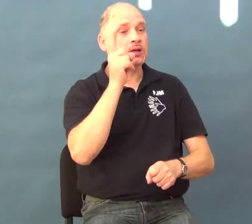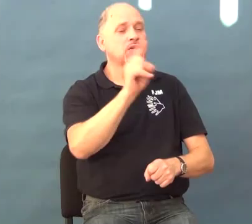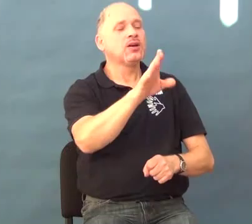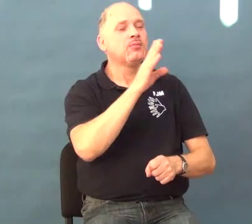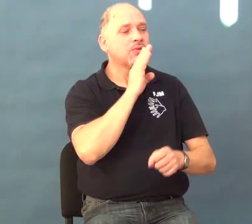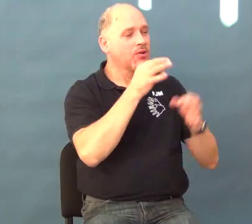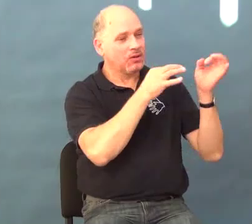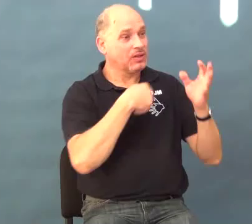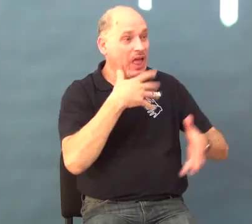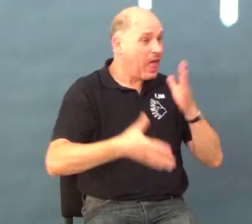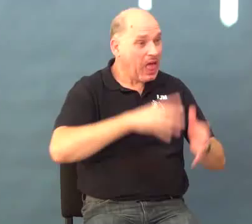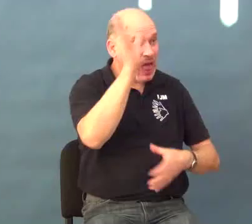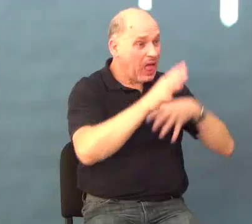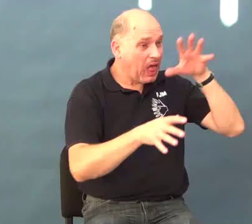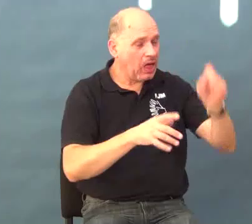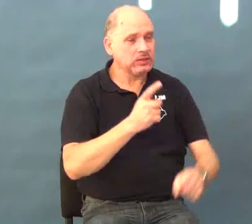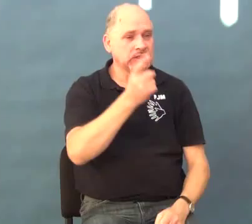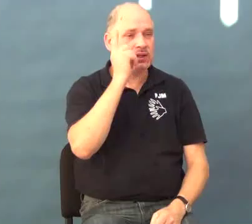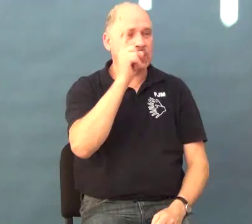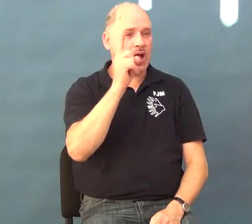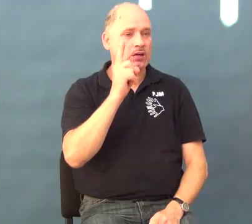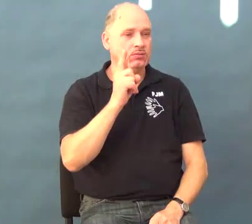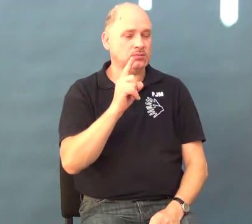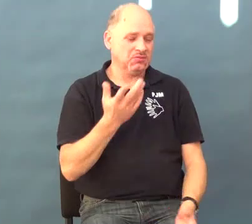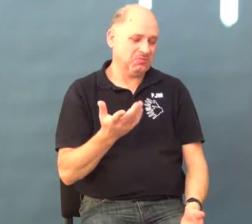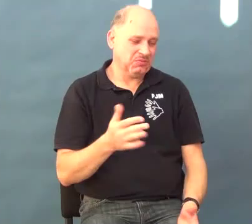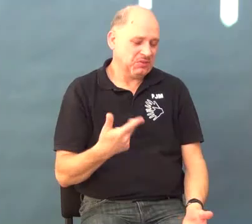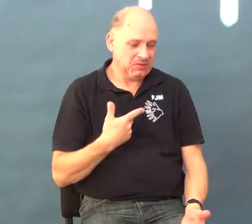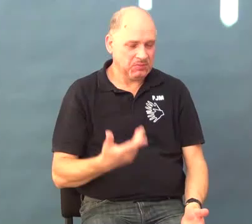Chyba ten zakaz jest dla ludzi, którzy chcą złapać za klamkę jadącego samochodu, nie wiem.